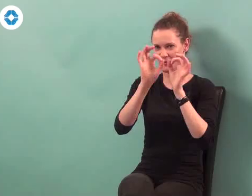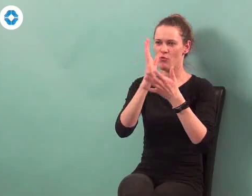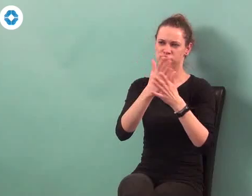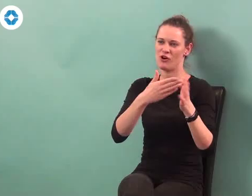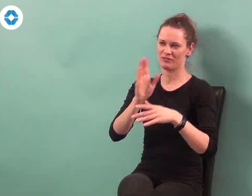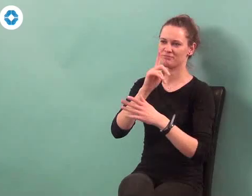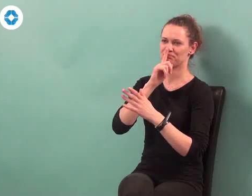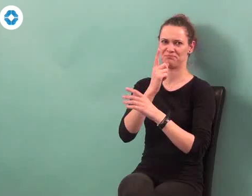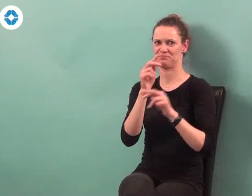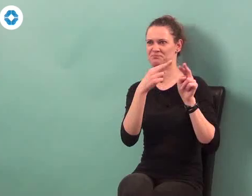Patrzy na policjanta.